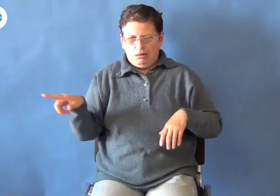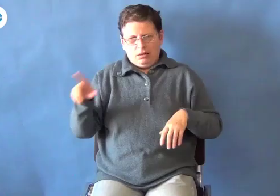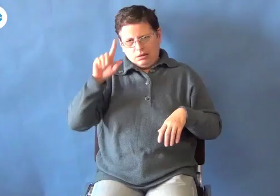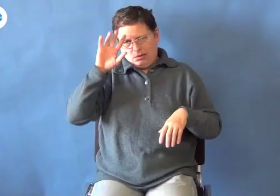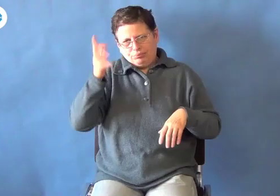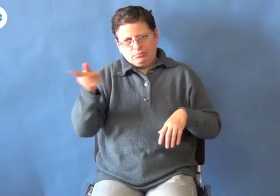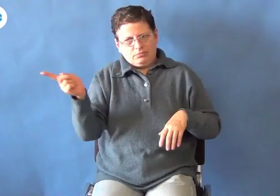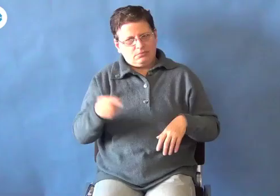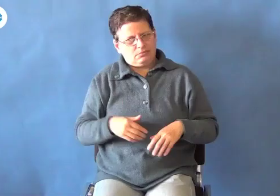Oni są dziwni.